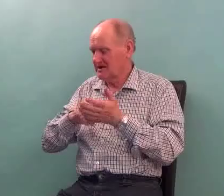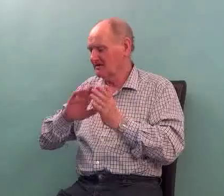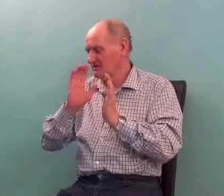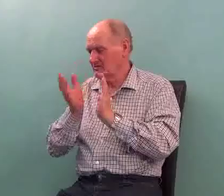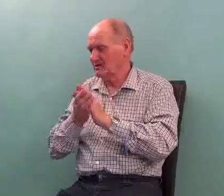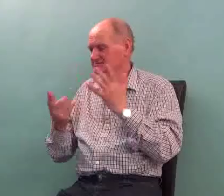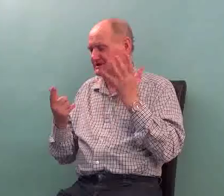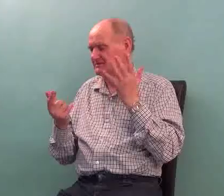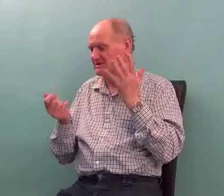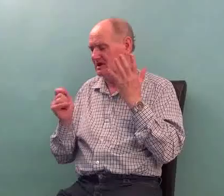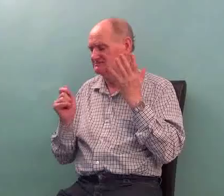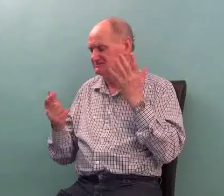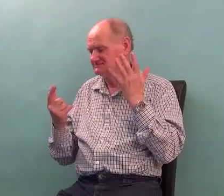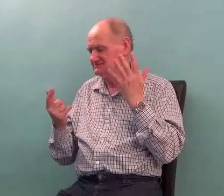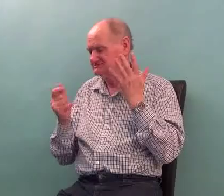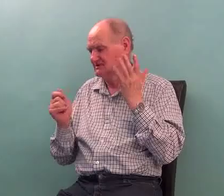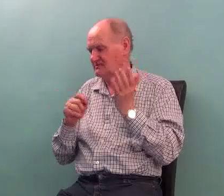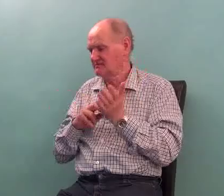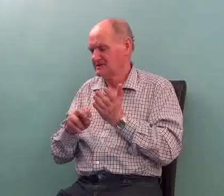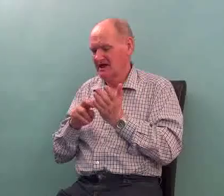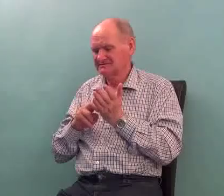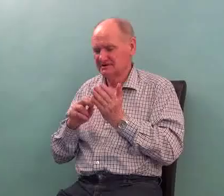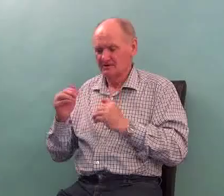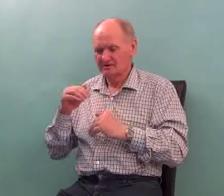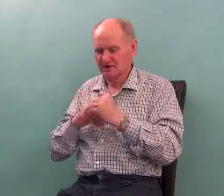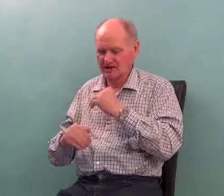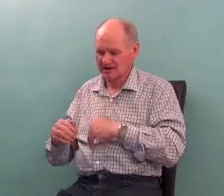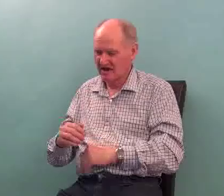W sumie siedem godzin szliśmy po górach.